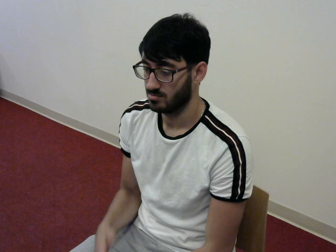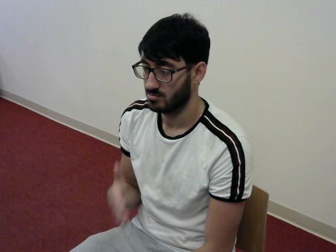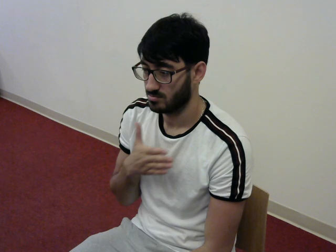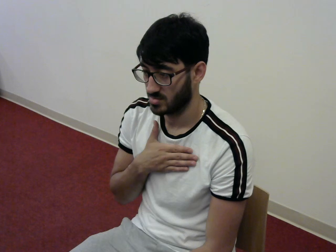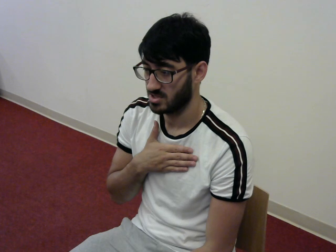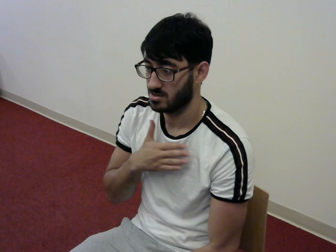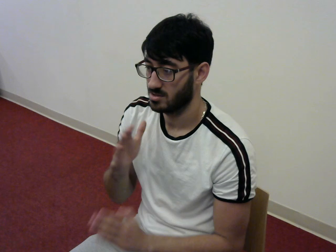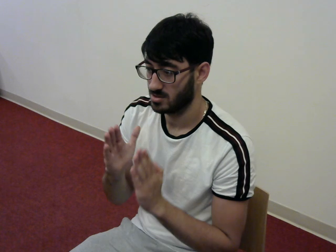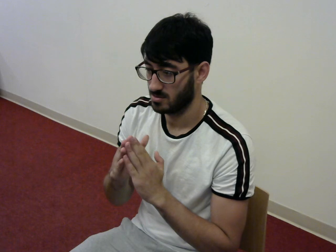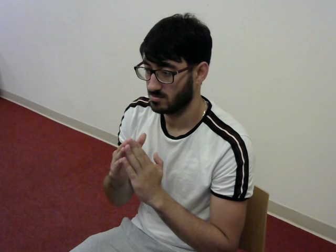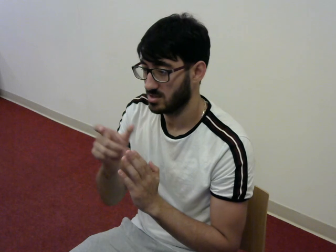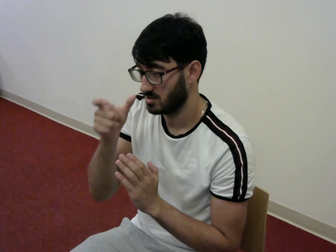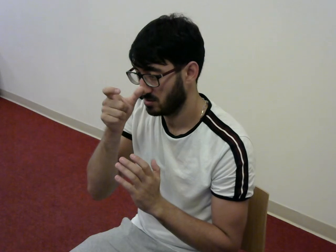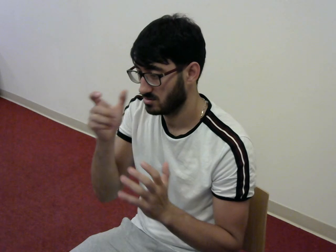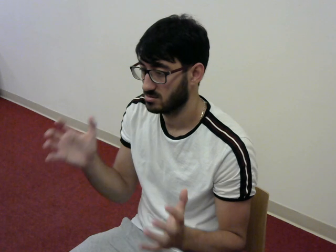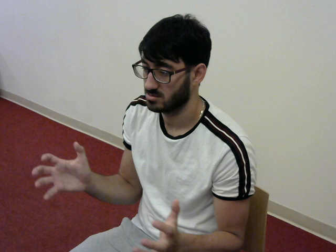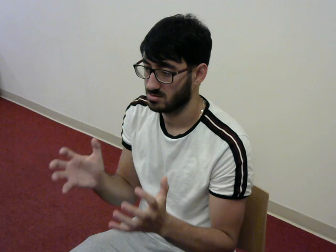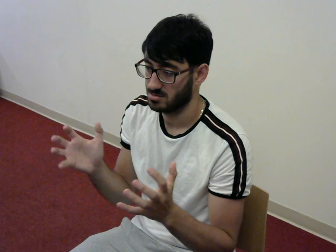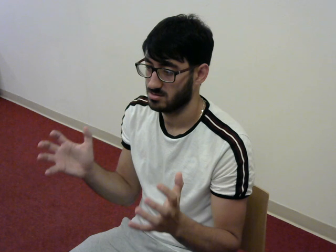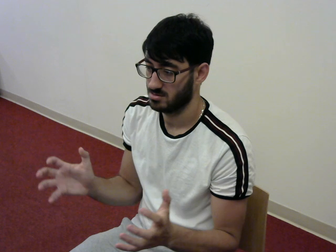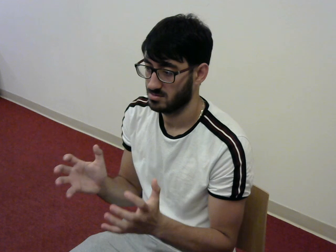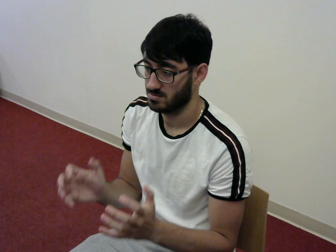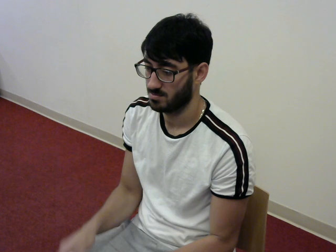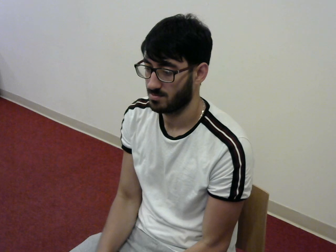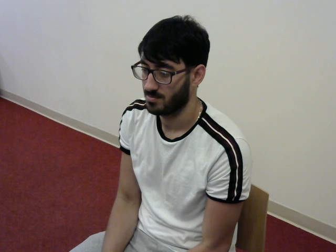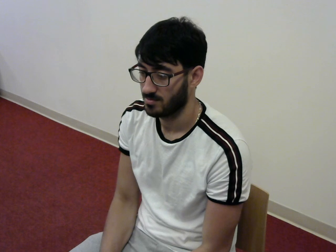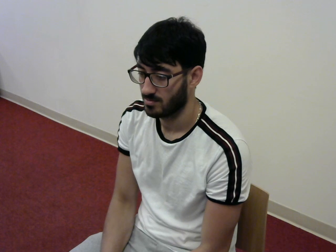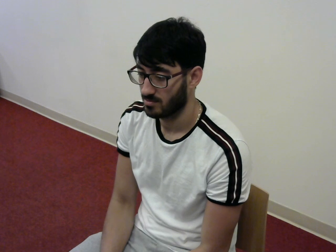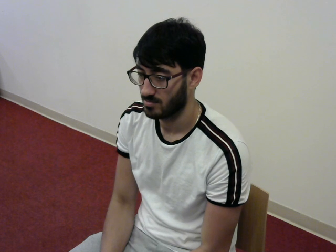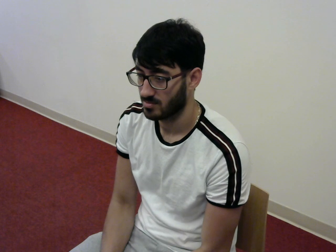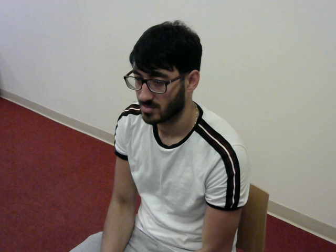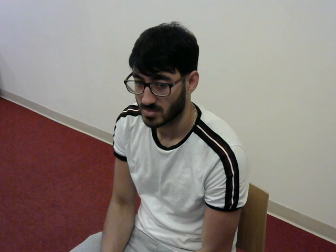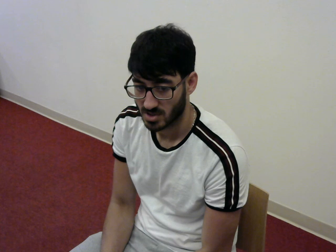Mən evdə it saxlayıram